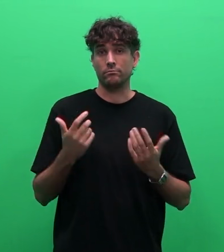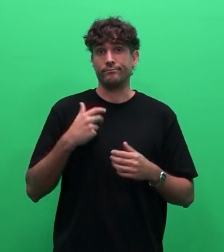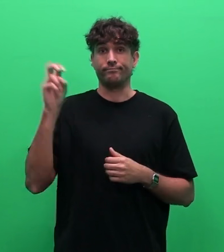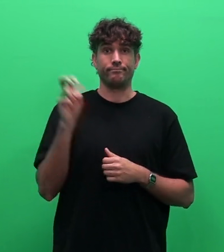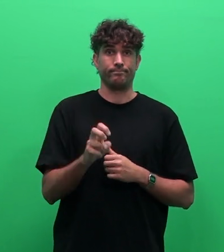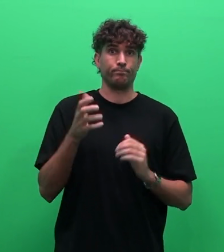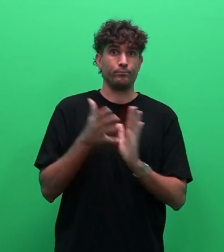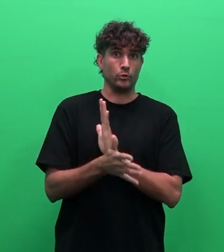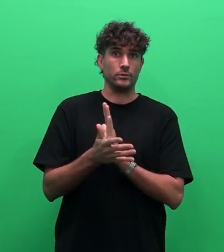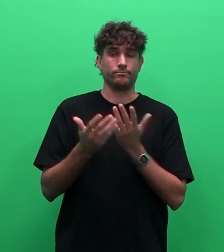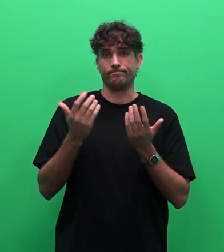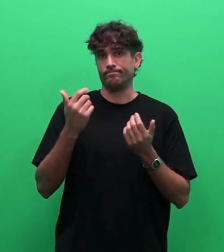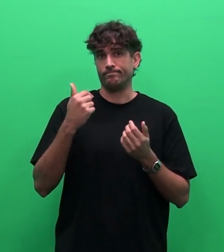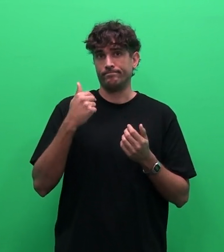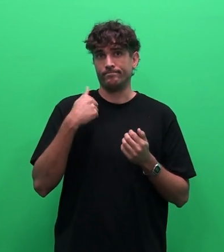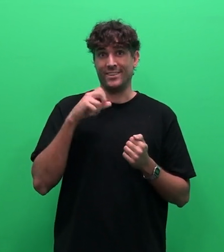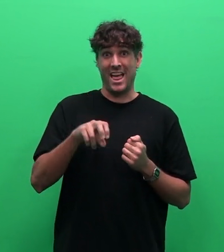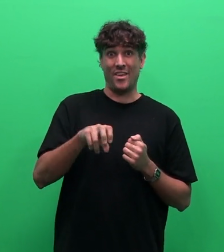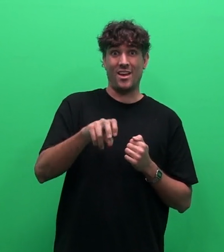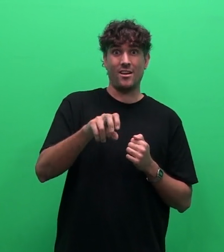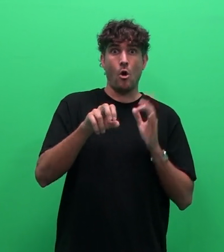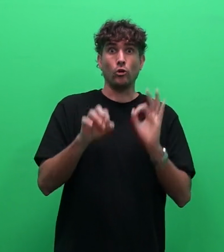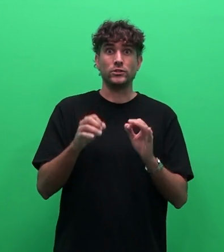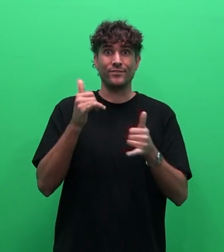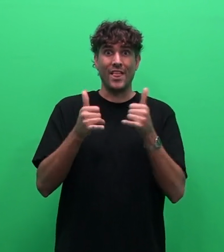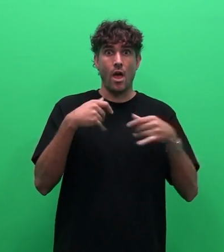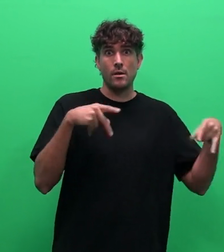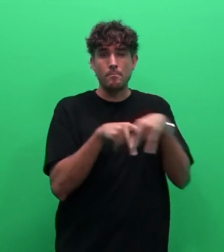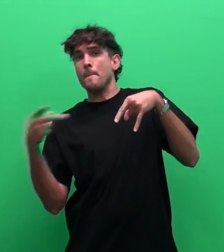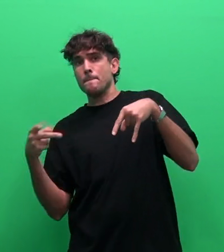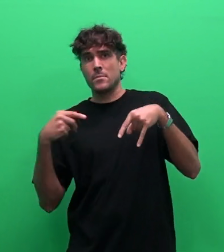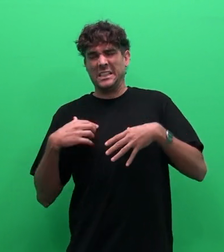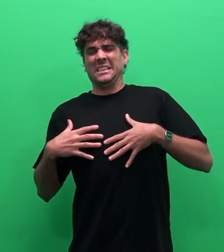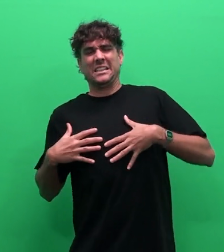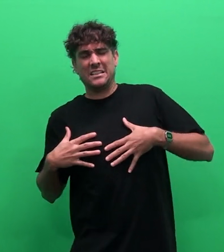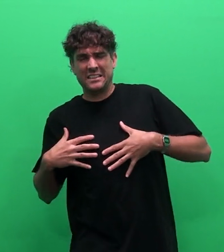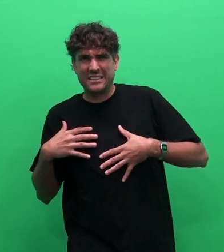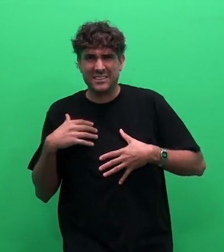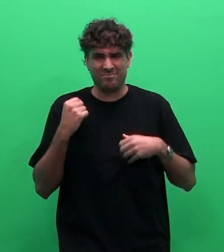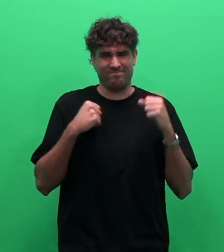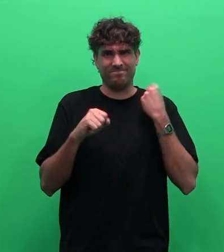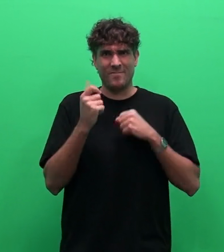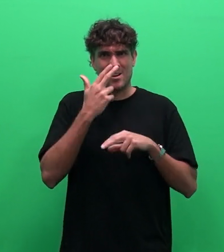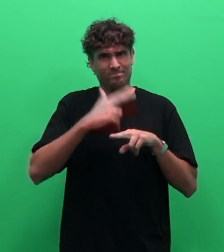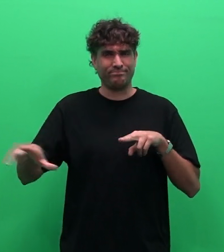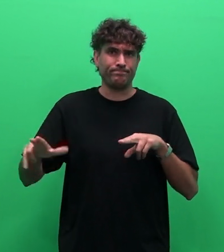Vinc perquè justament mentre caminava una bicicleta ha xocat amb mi, he caigut a terra i em fa mal el cos, no em puc moure bé.